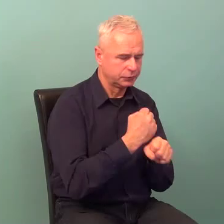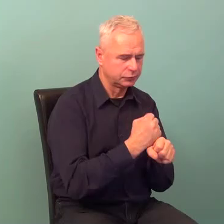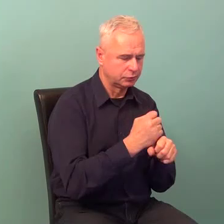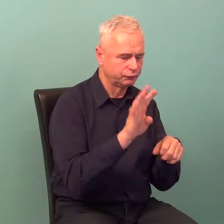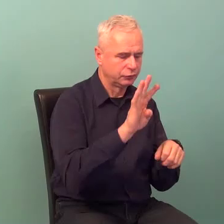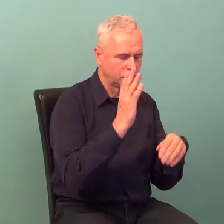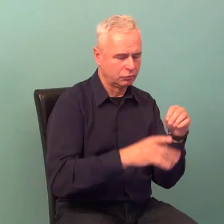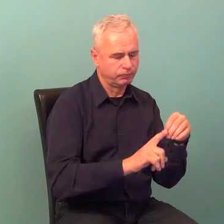O czwartej kończę, więc mam wolne po pracy.